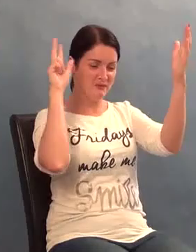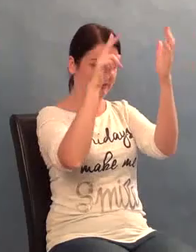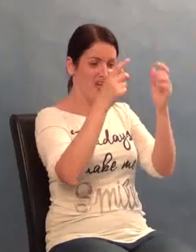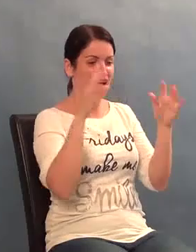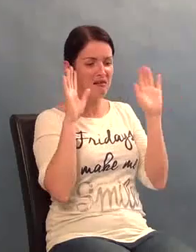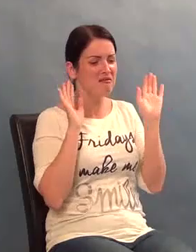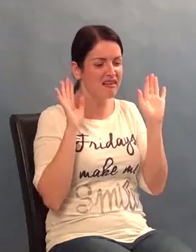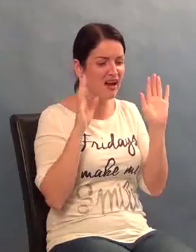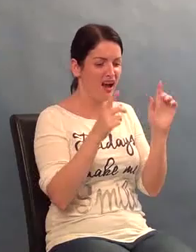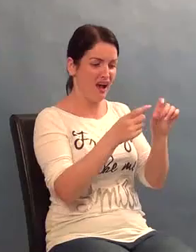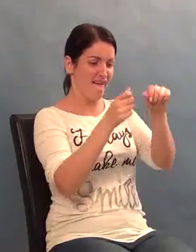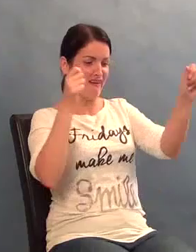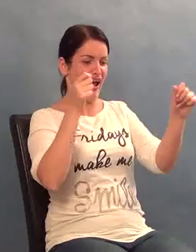Duża Myszka Miki ma na głowie jabłko.